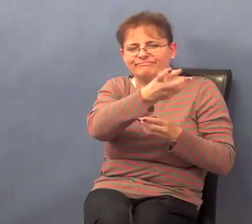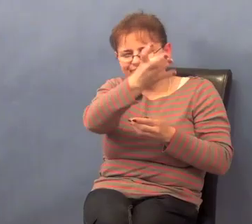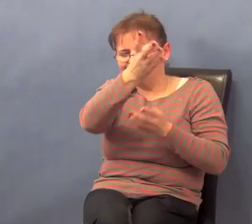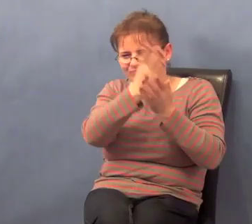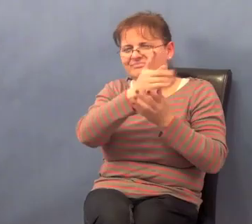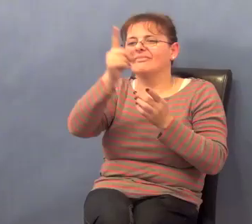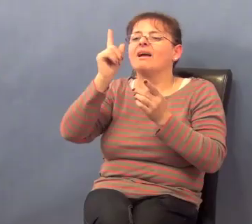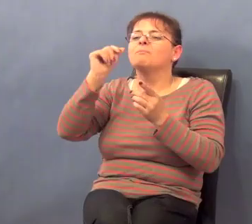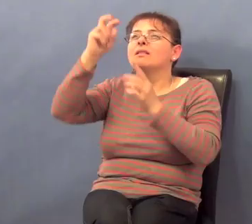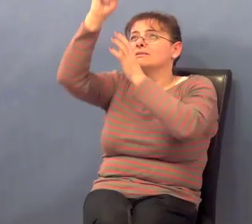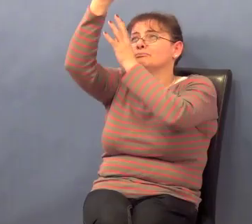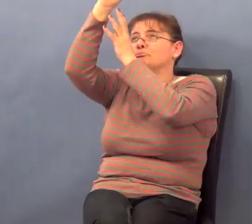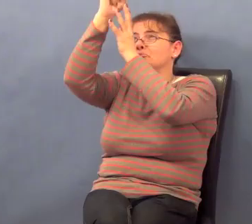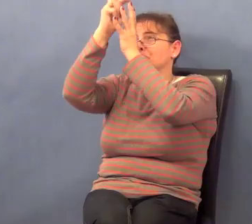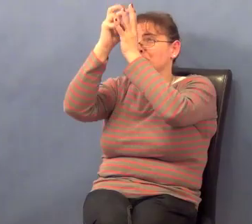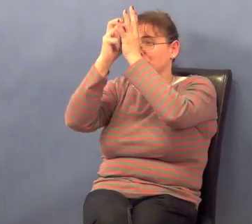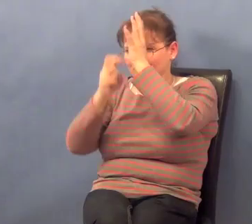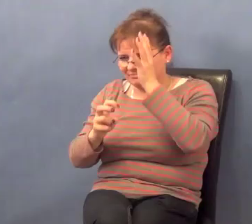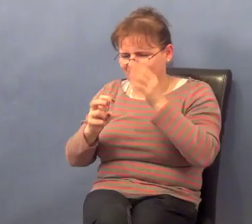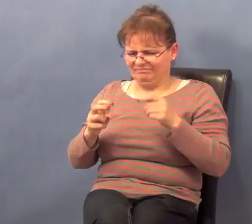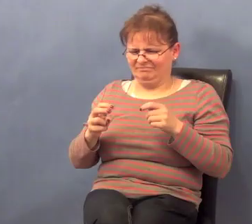Następnie pan schodzi na dół, patrzy na kosze.